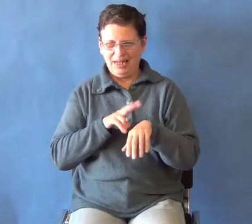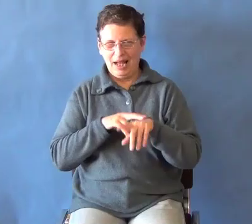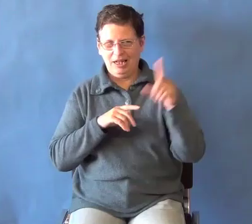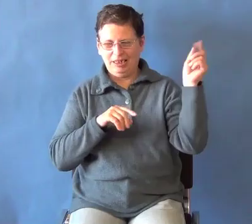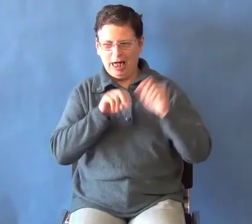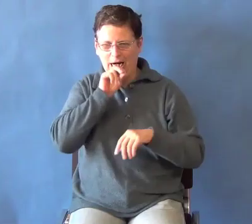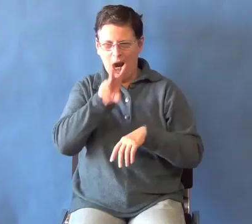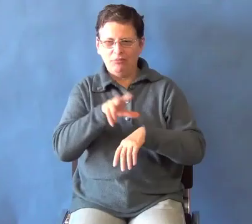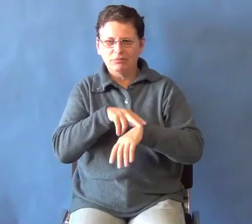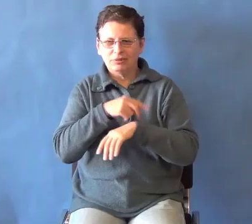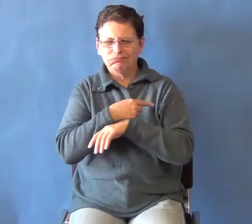Zegar z kukułką.